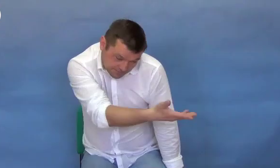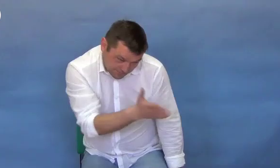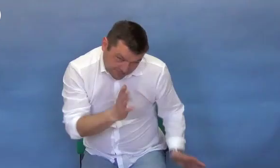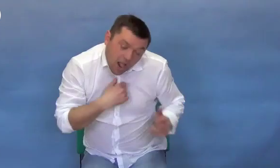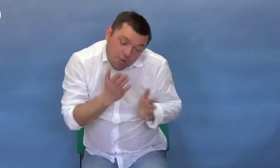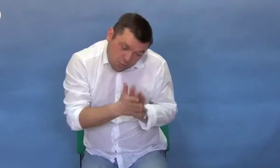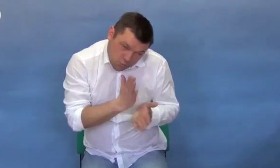Ja już migałem.